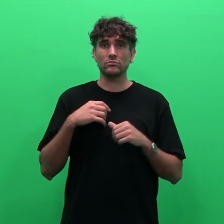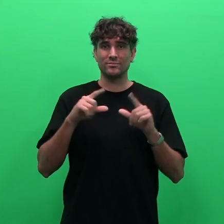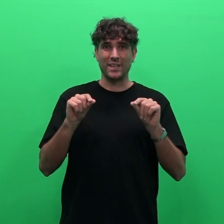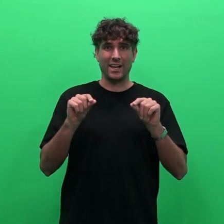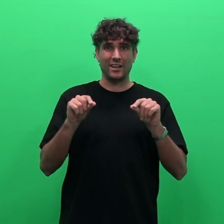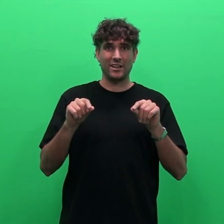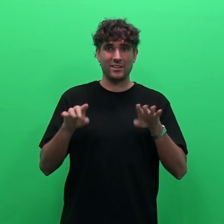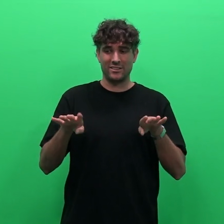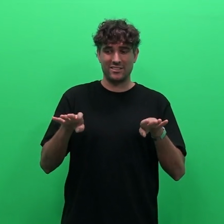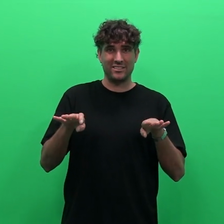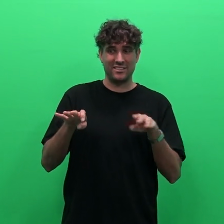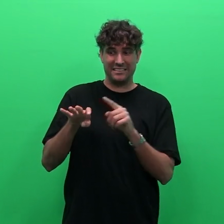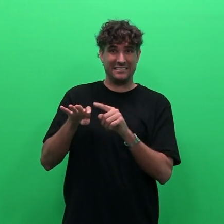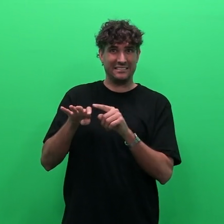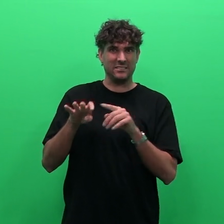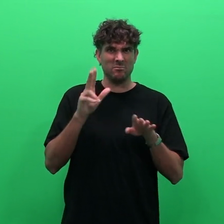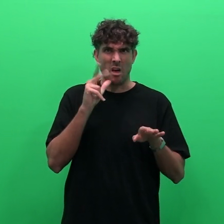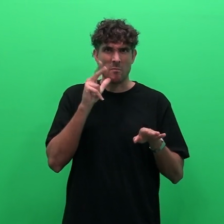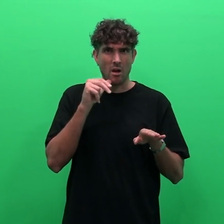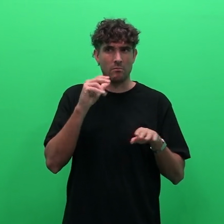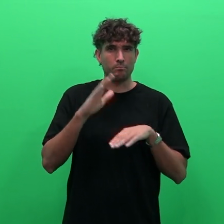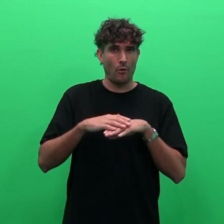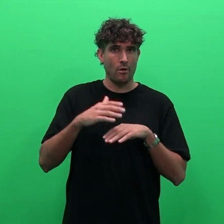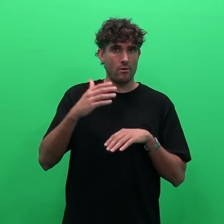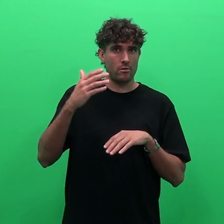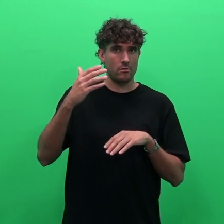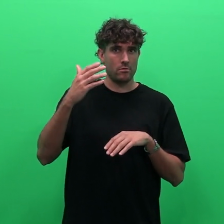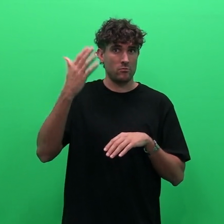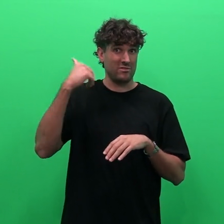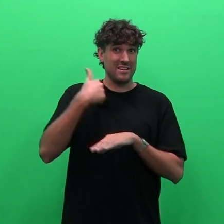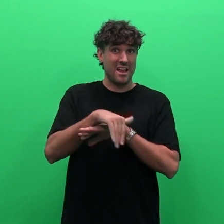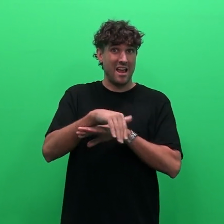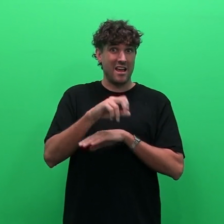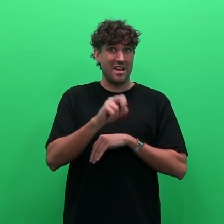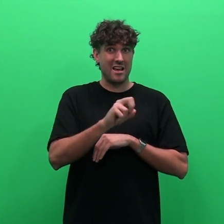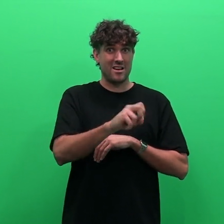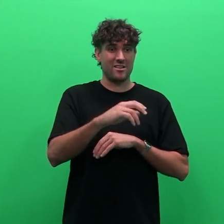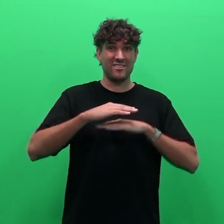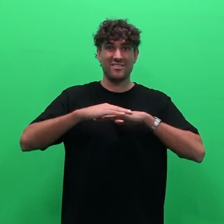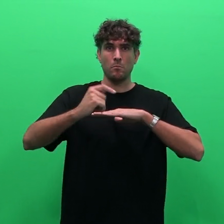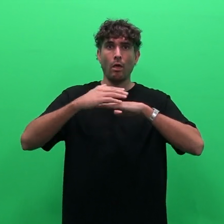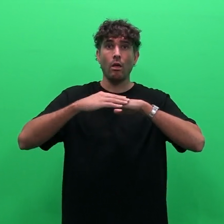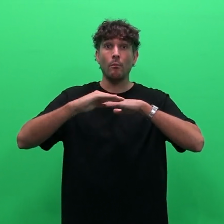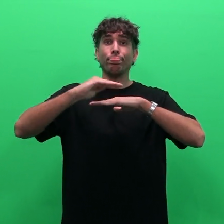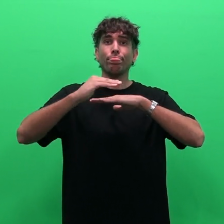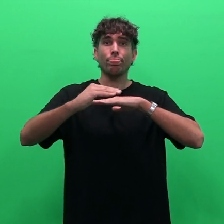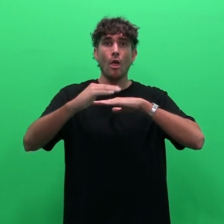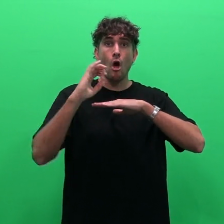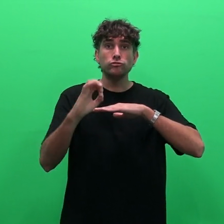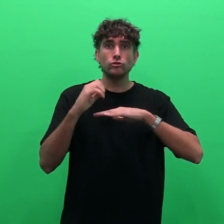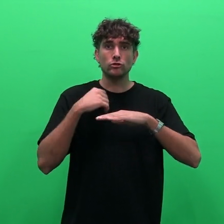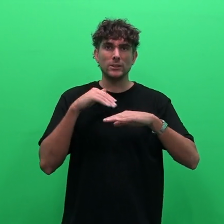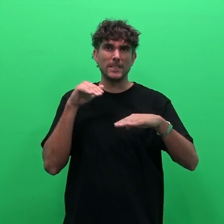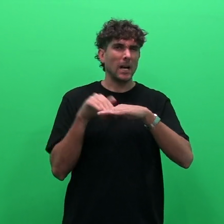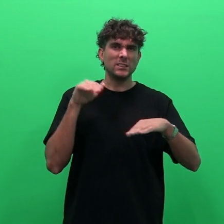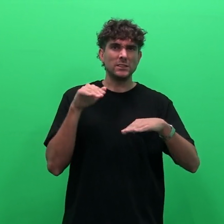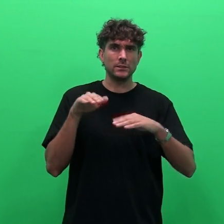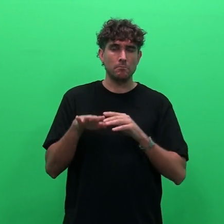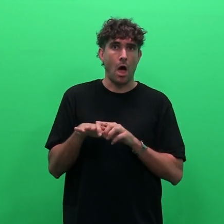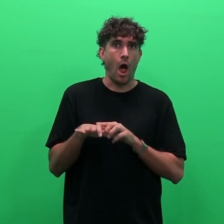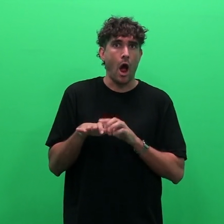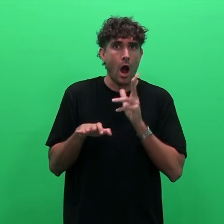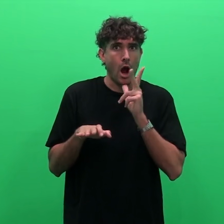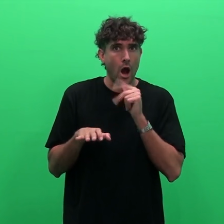Em fa mal el dit gros del peu dret, perquè estava caminant pel carrer i hi havia un desnivell que sobresortia, no el vaig veure, vaig picar amb el dit del peu allà i em vaig fer molt de mal.